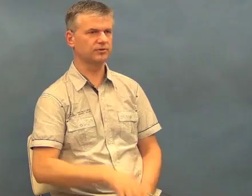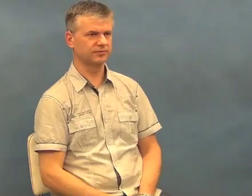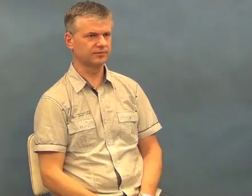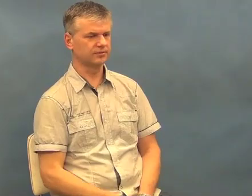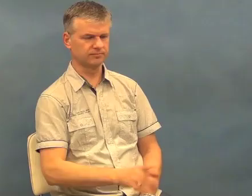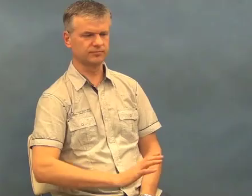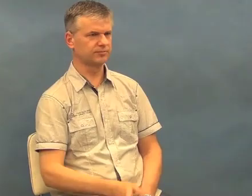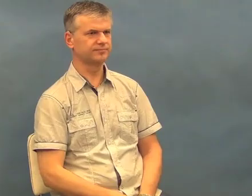Nie.